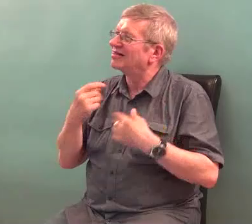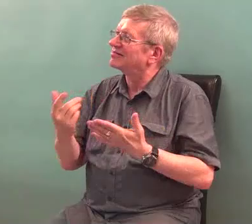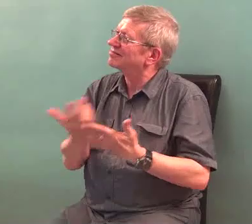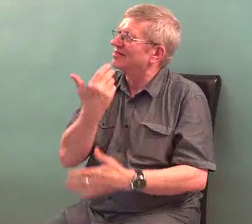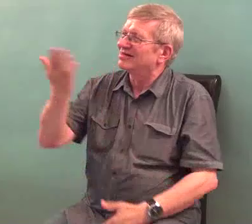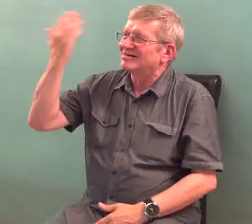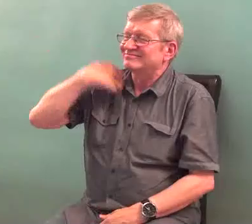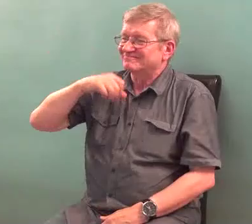Kiedyś było stare.